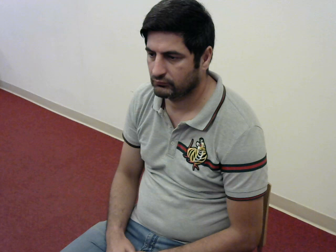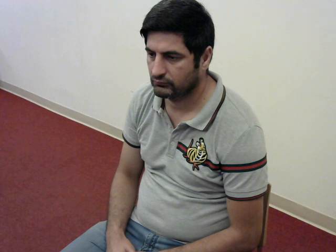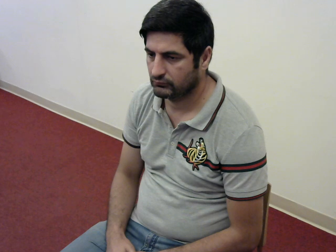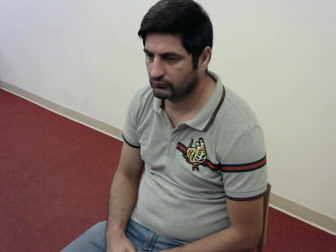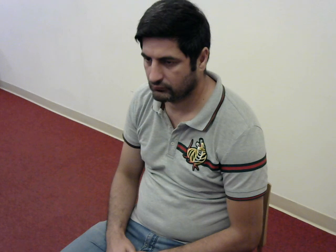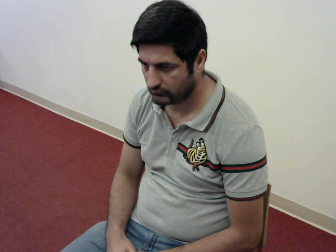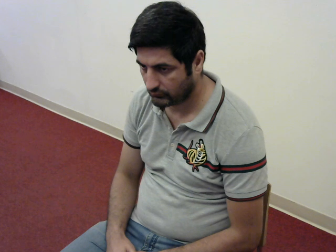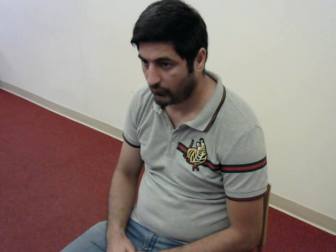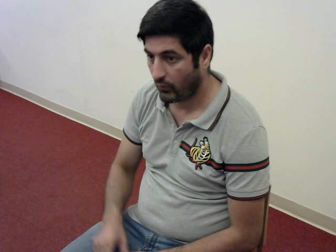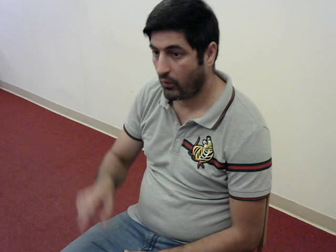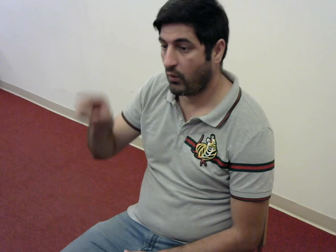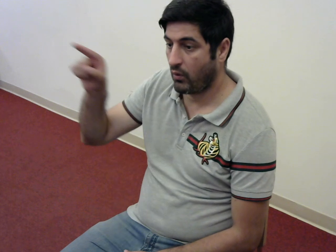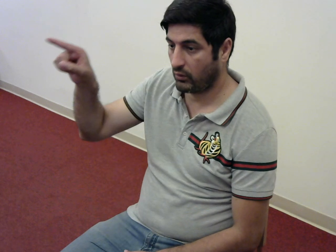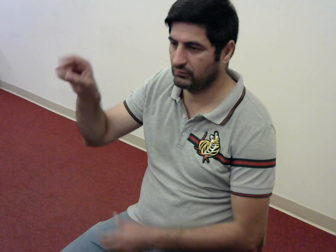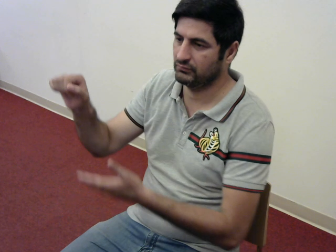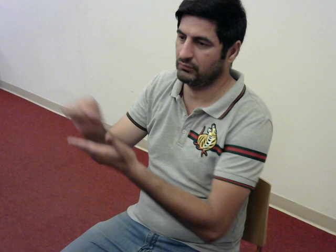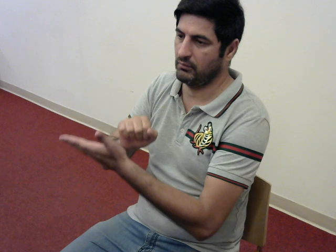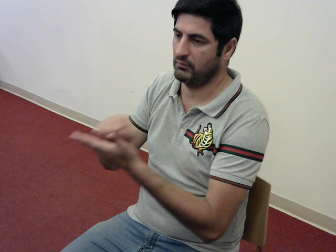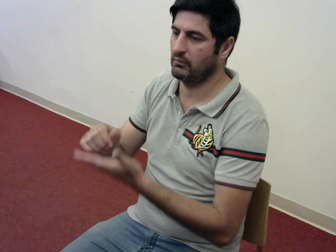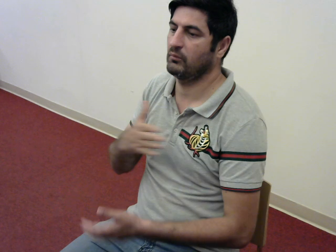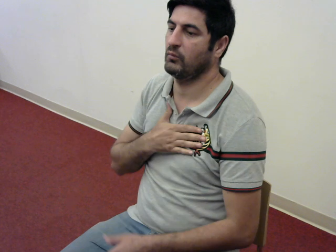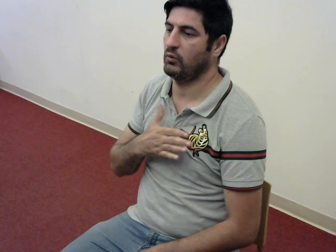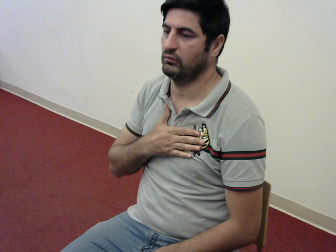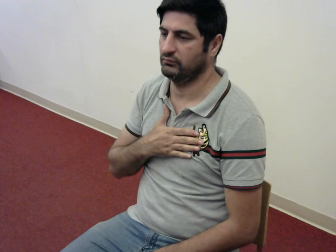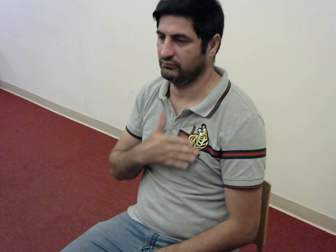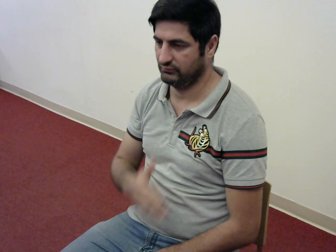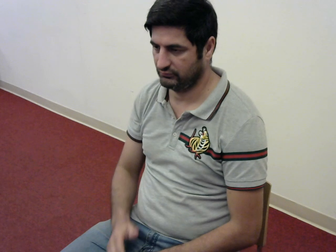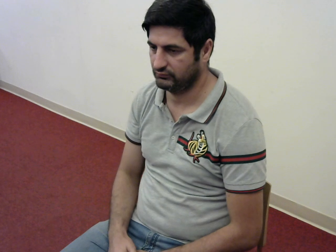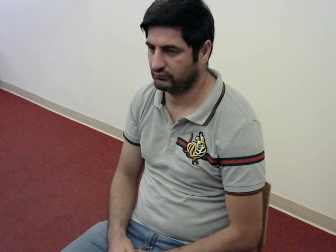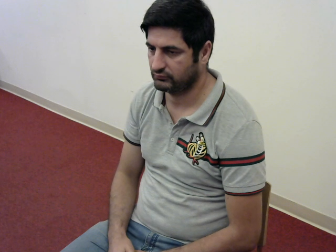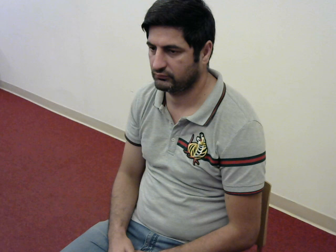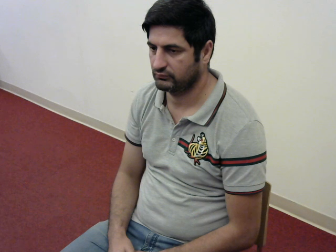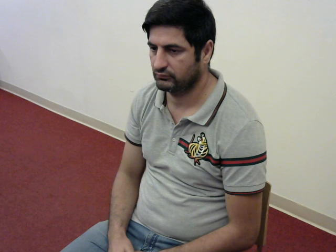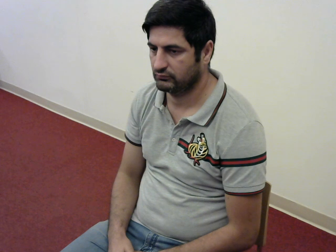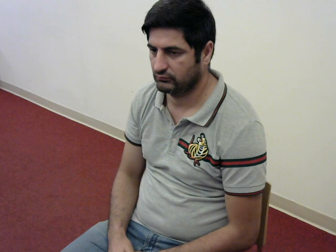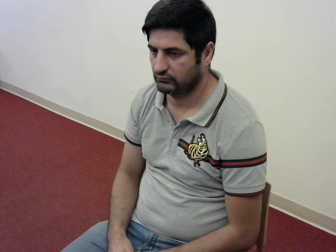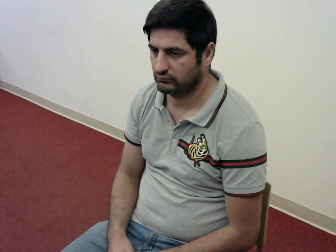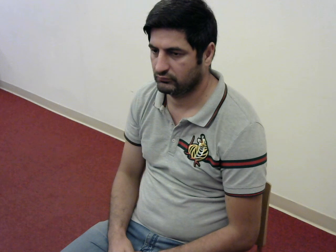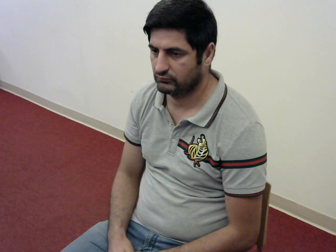Onun sənədləri məndədir